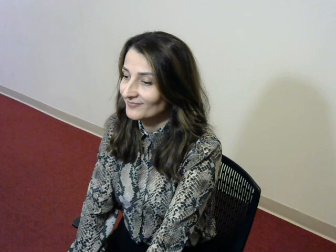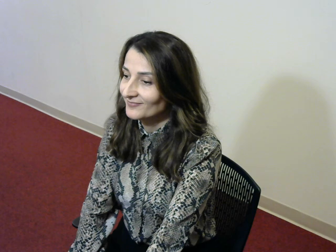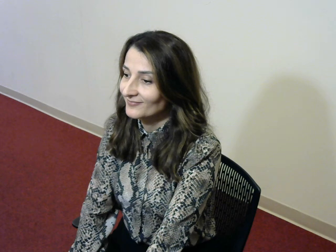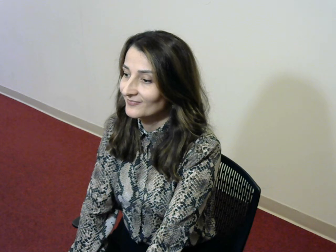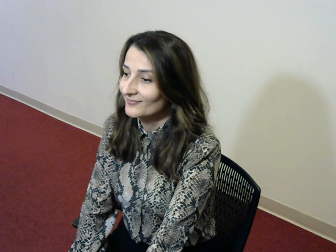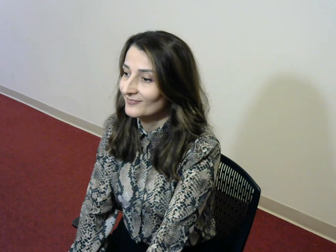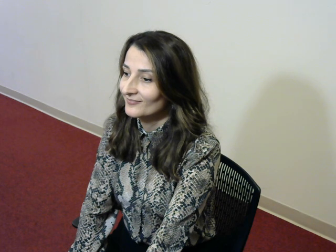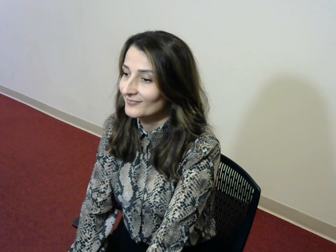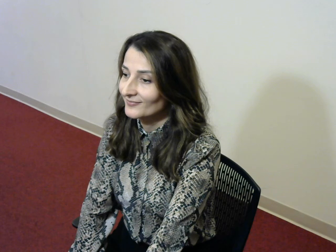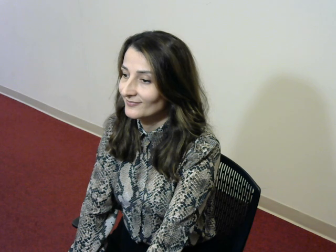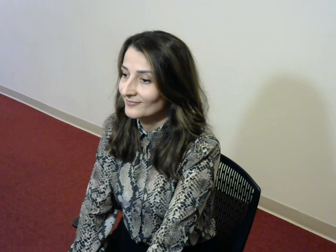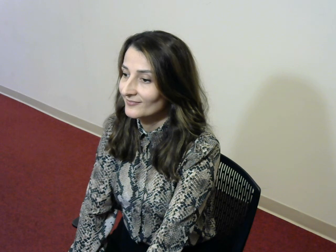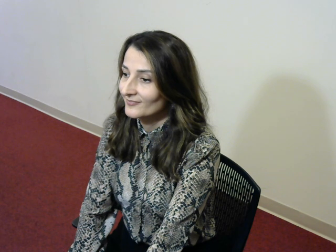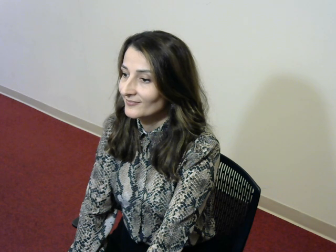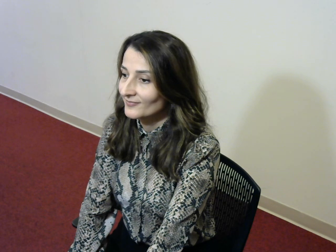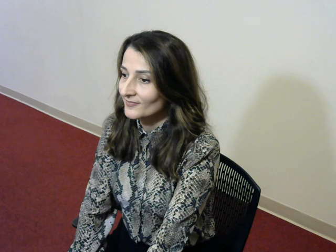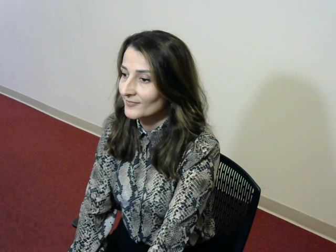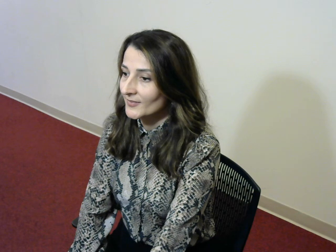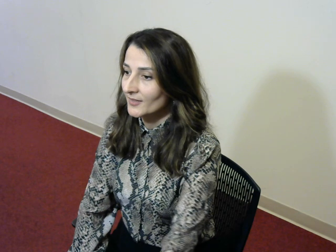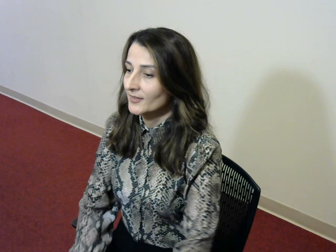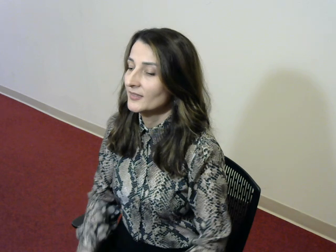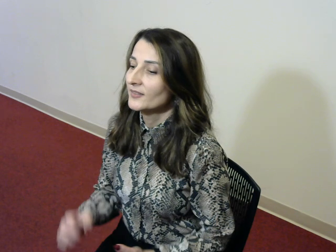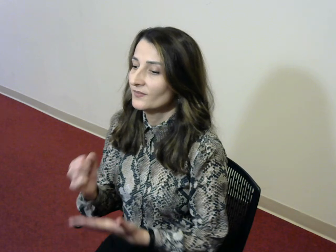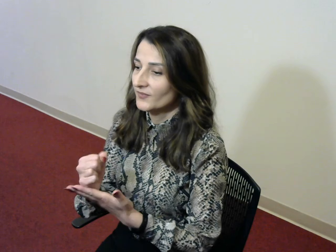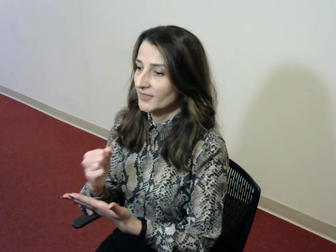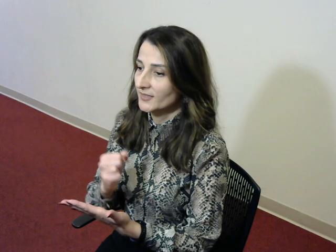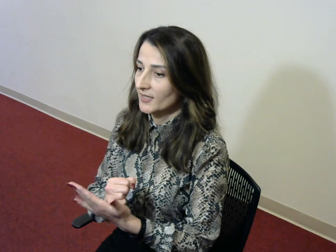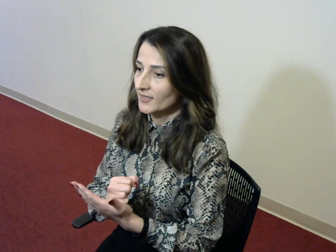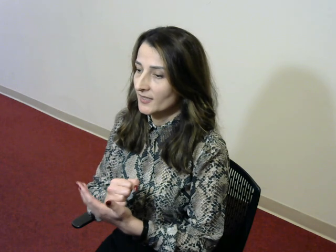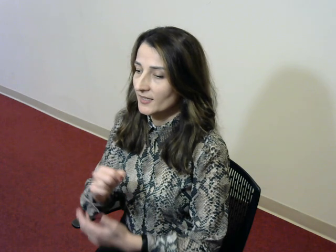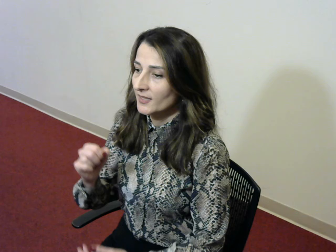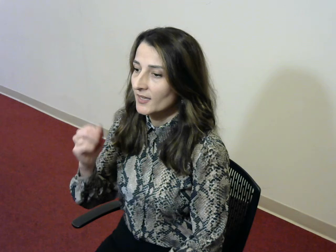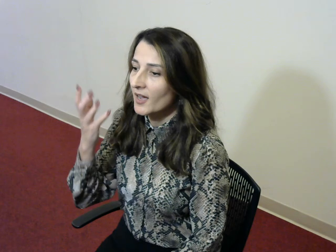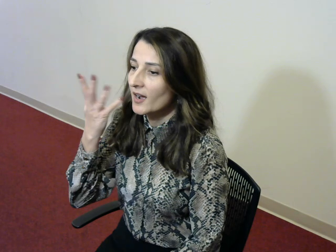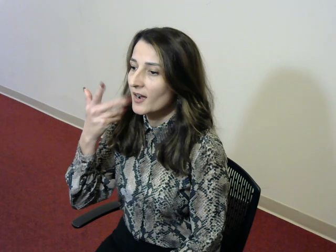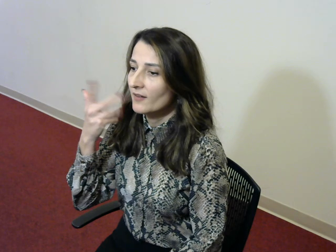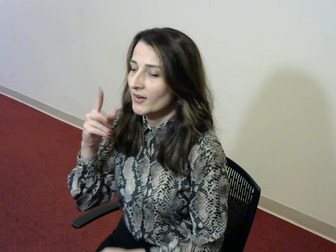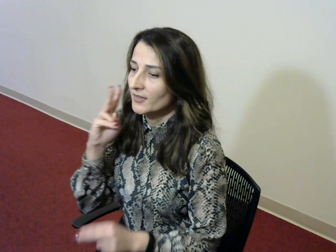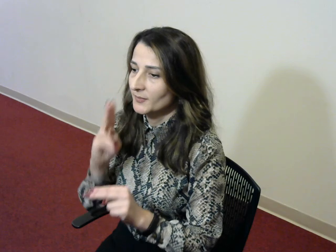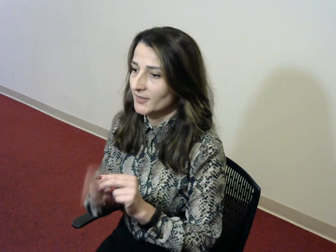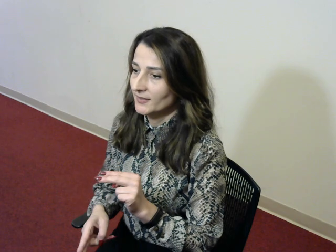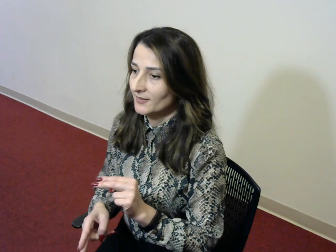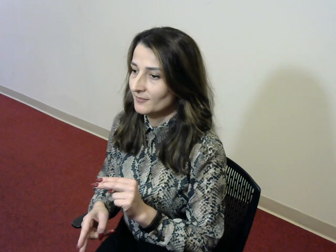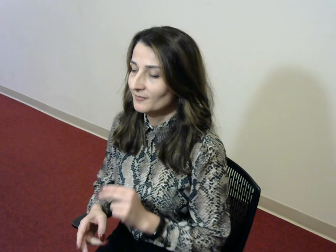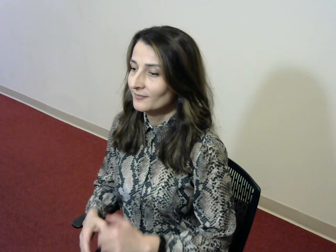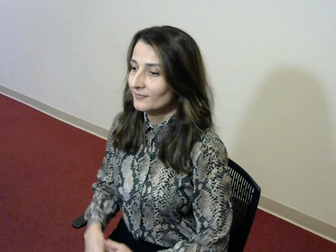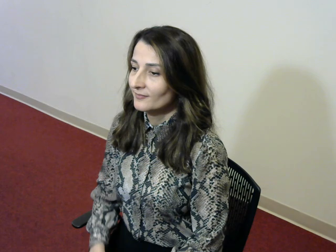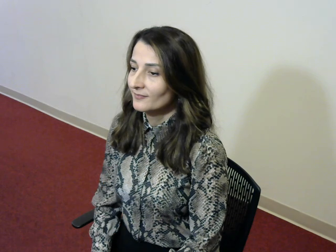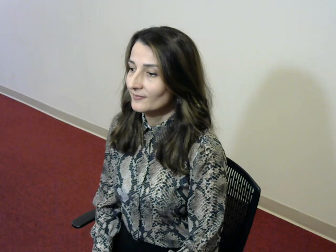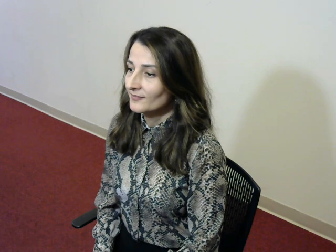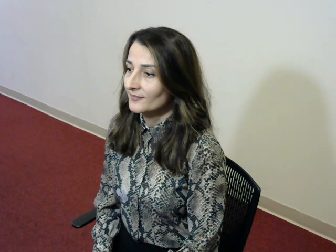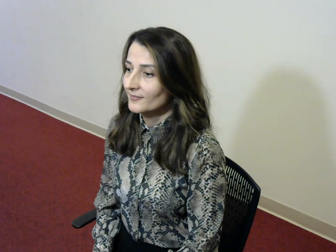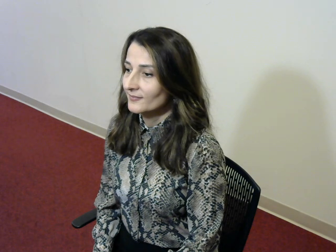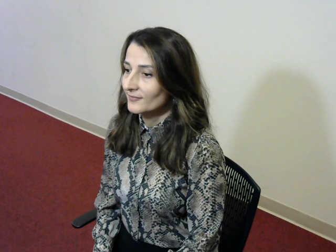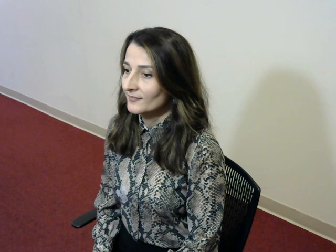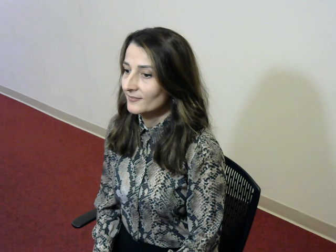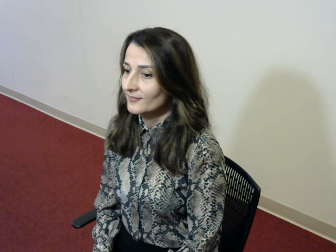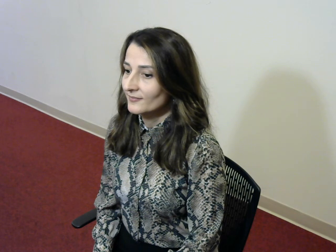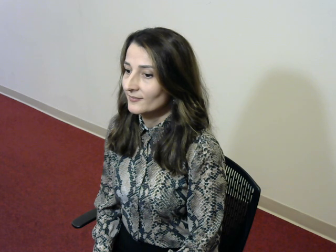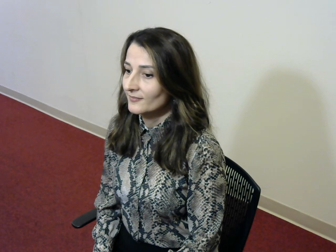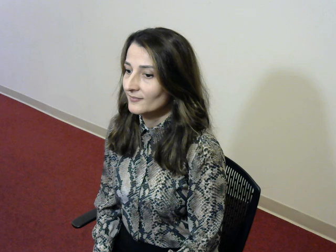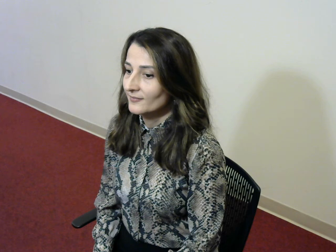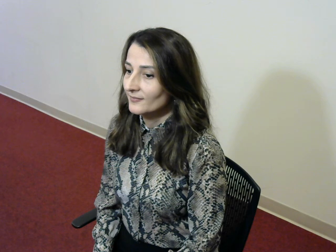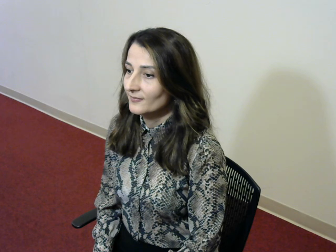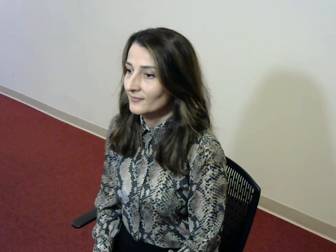Viza nə vaxt bitir?